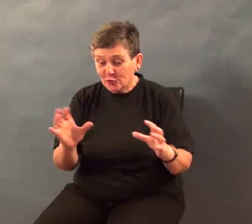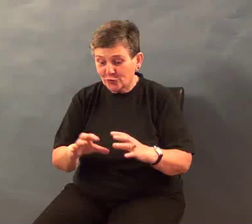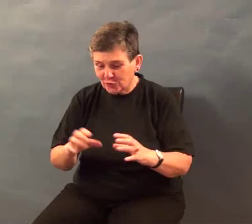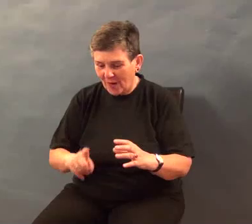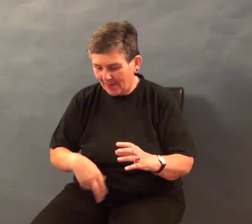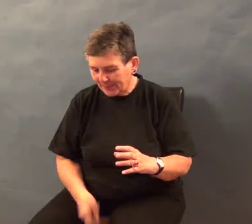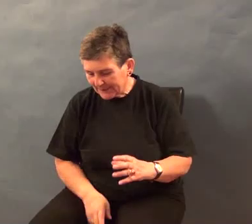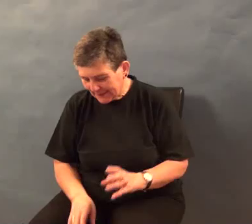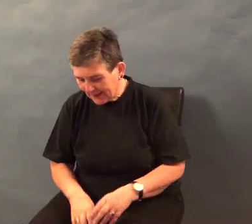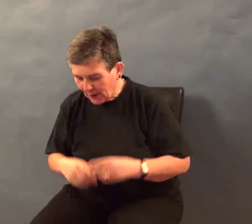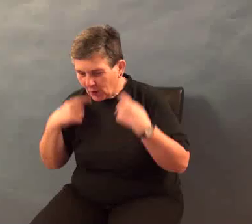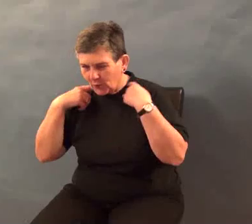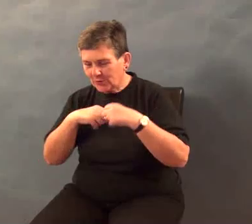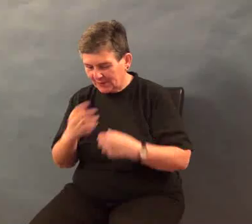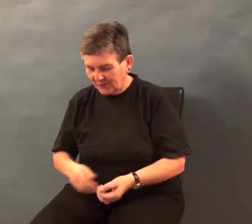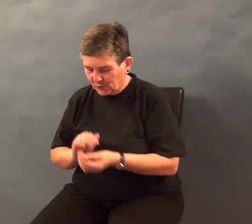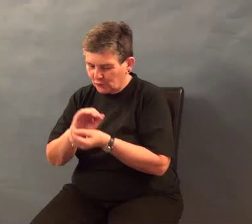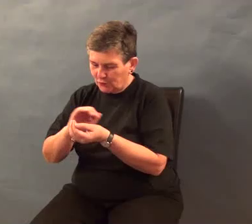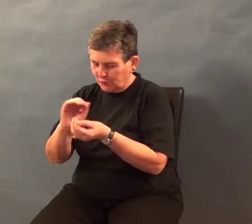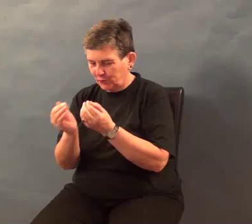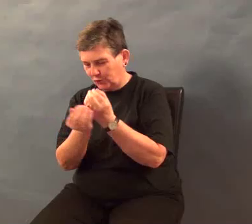A jedna wypada, więc podnosi ją i wyciera ją chustą zdjętą z szyi.